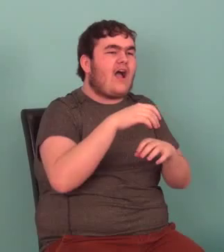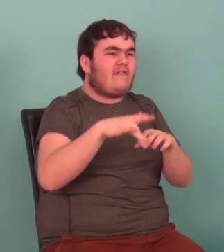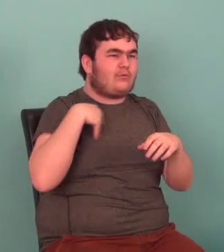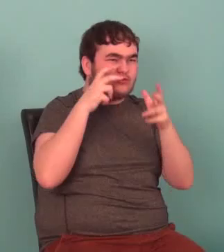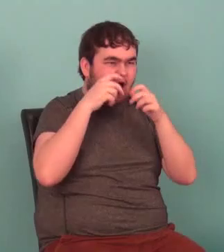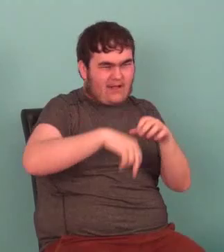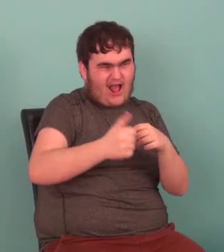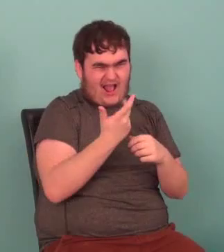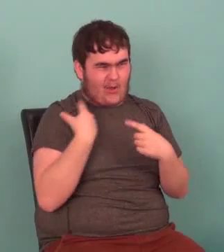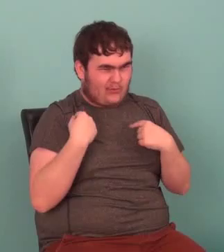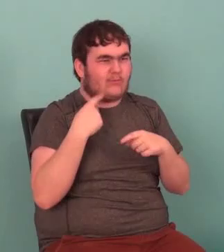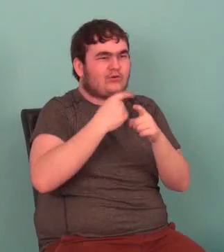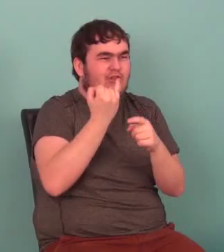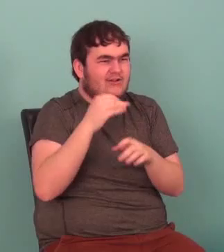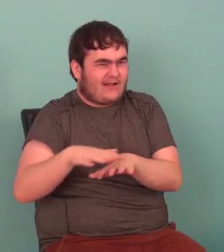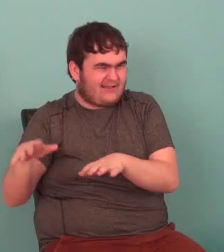W środku są żaby, jest ich kilka plus dzieci.